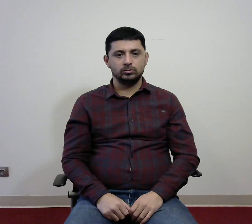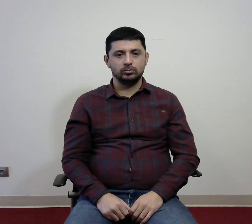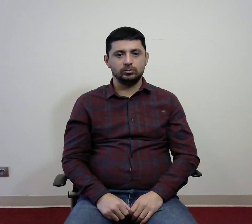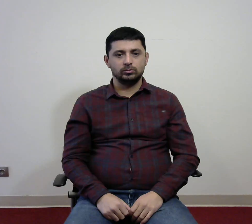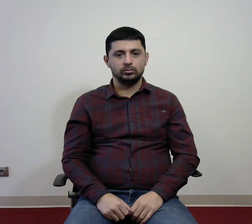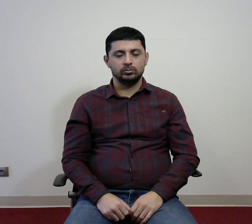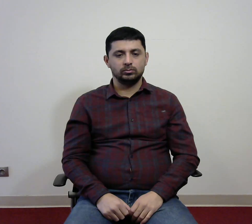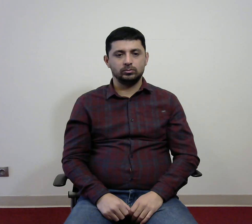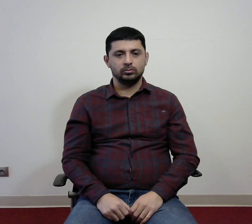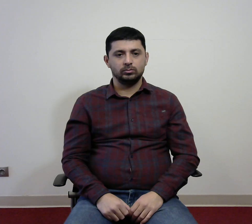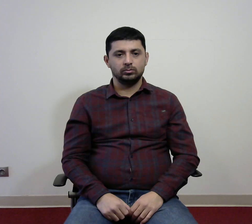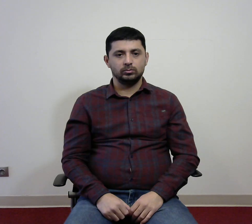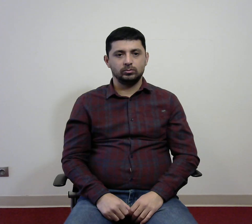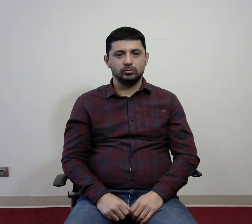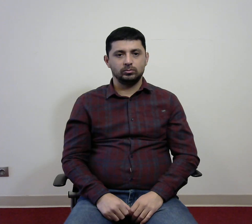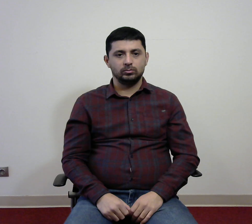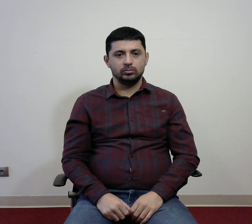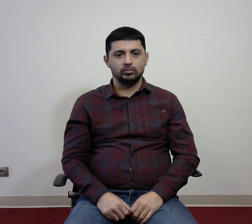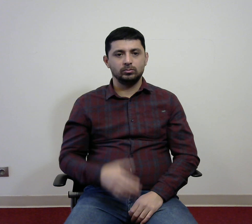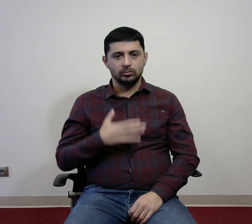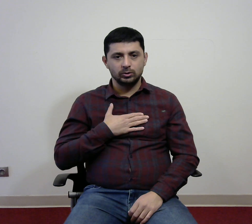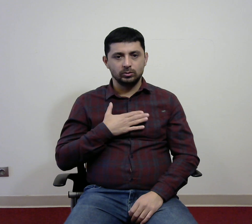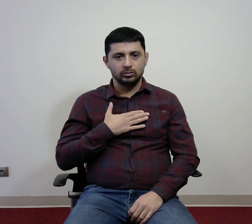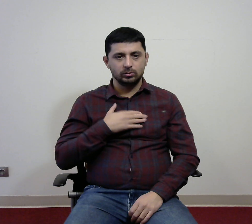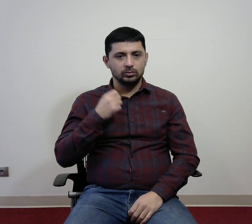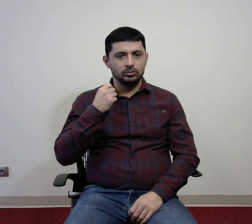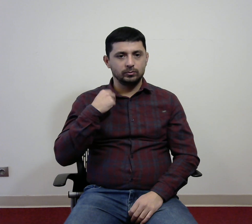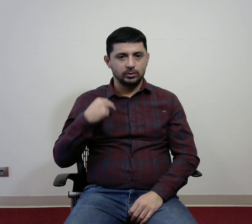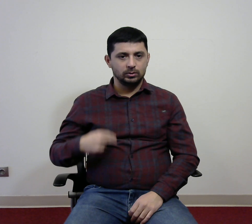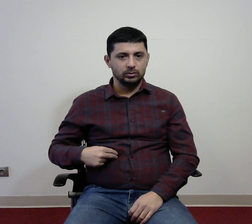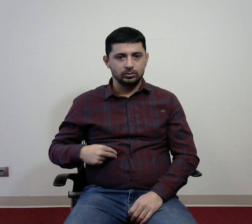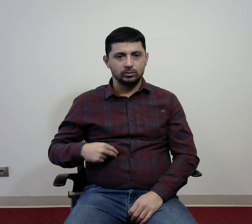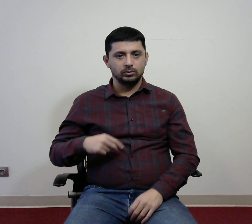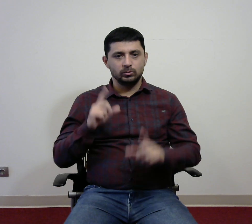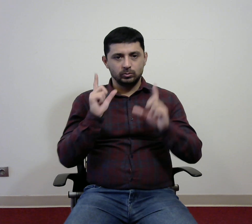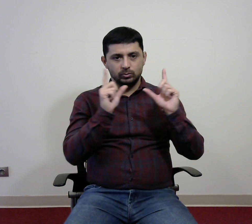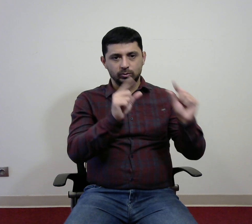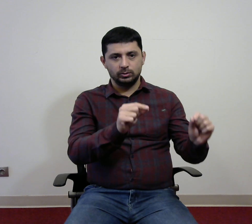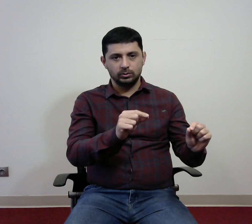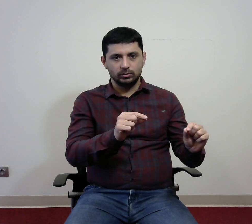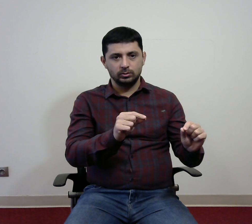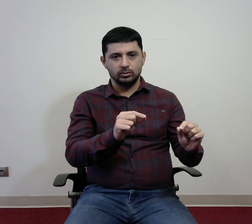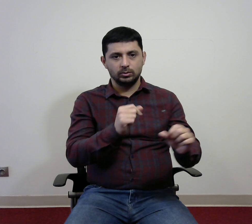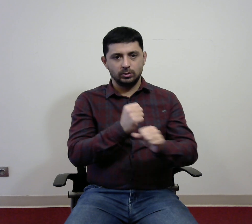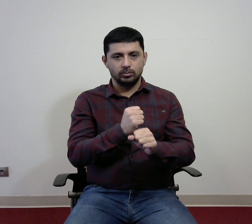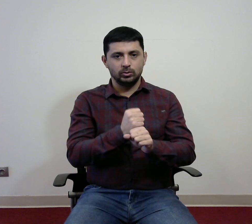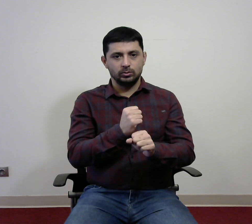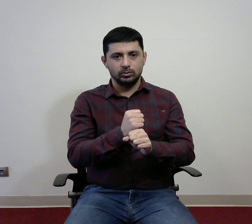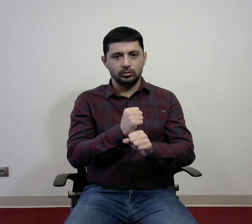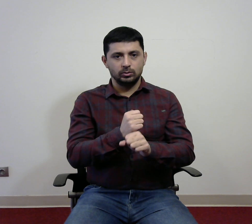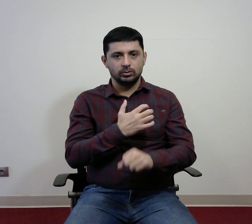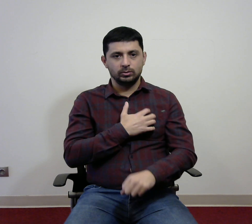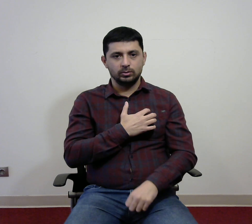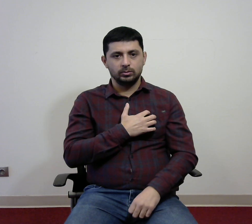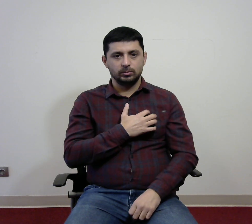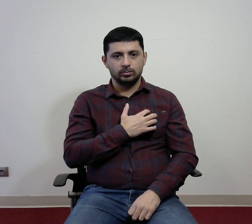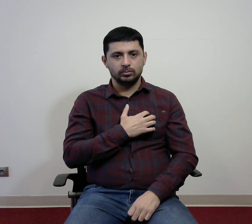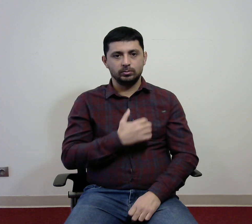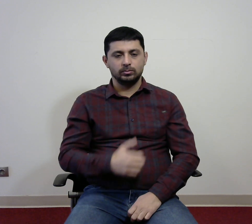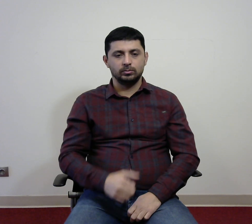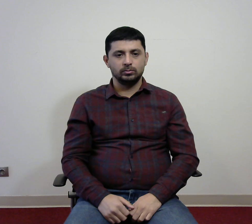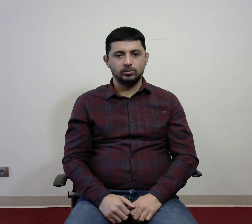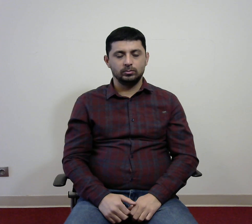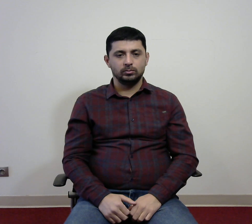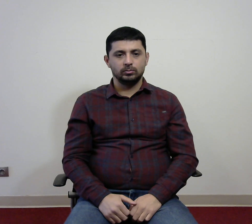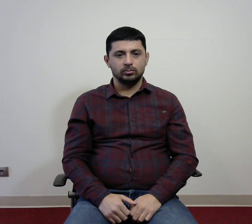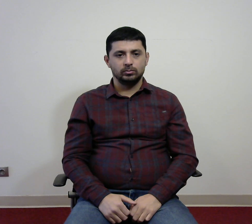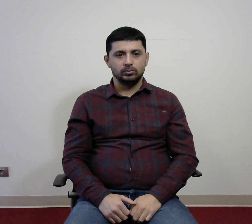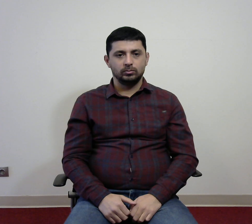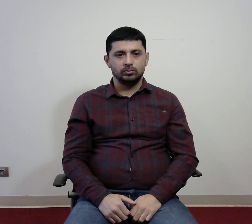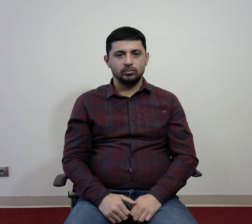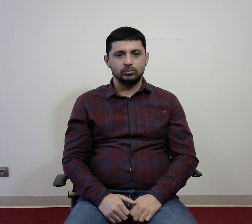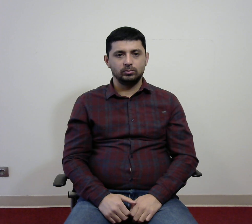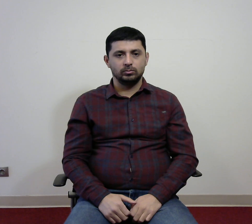Mən Fransaya səyahet etmək istəyirəm